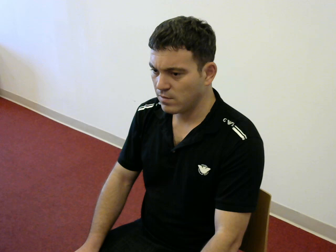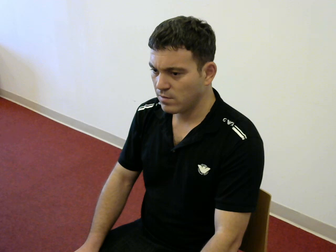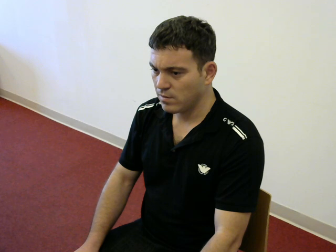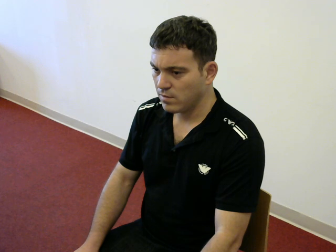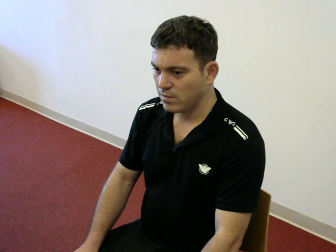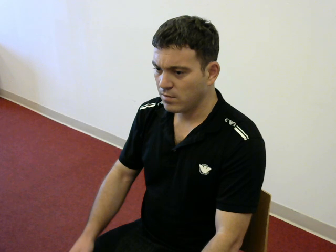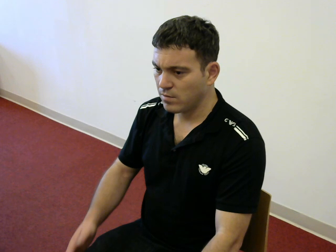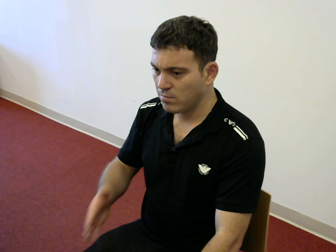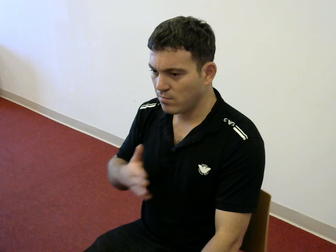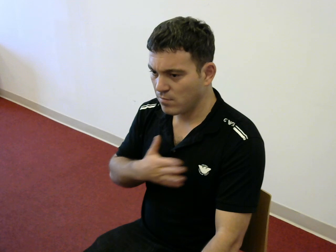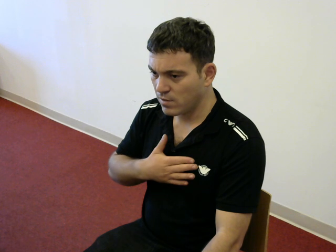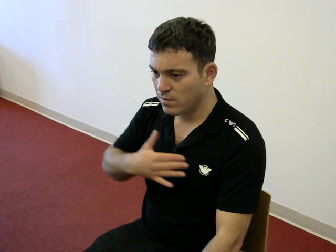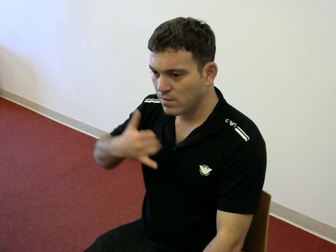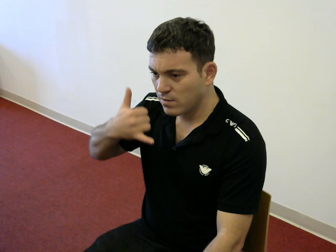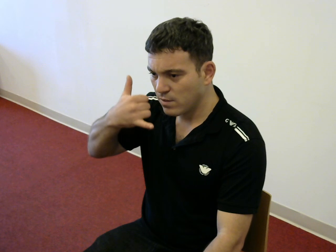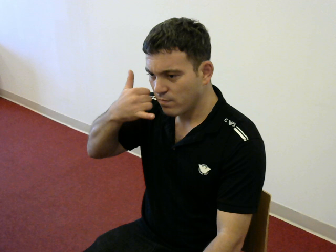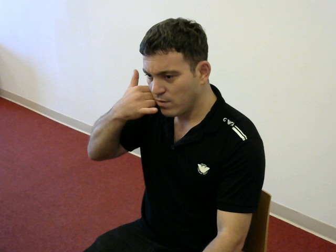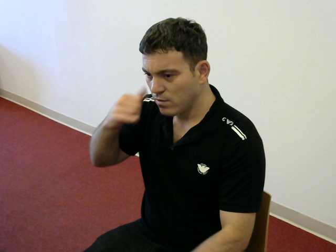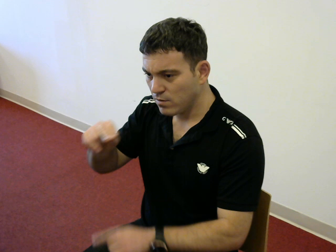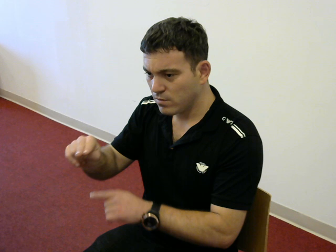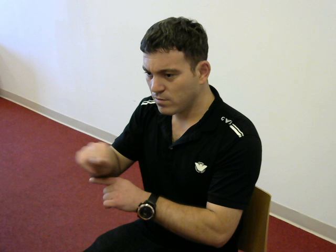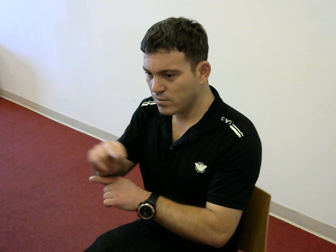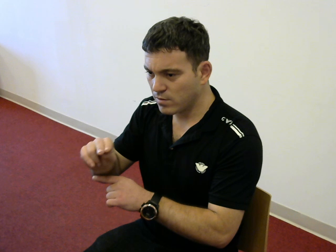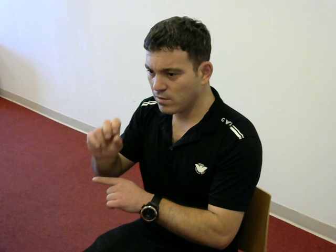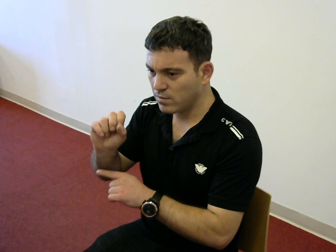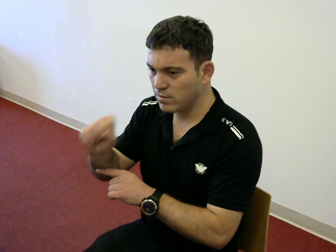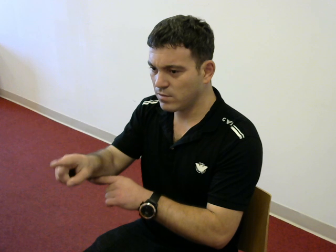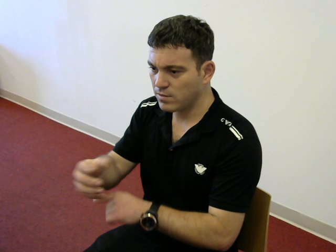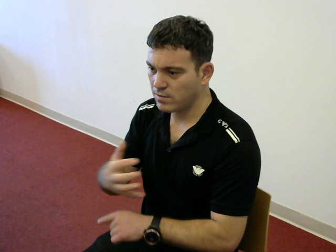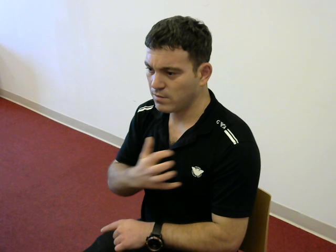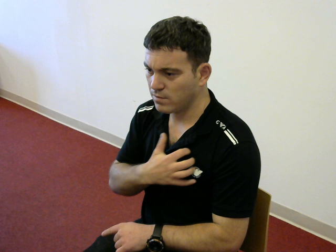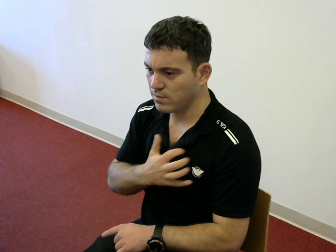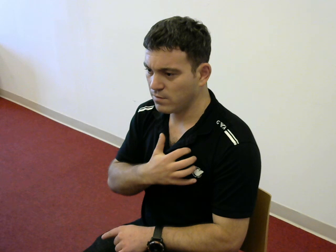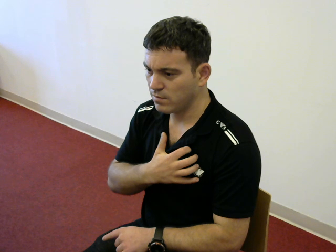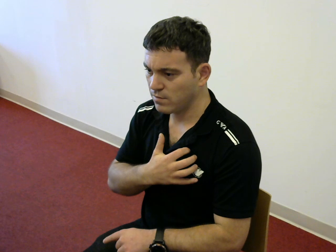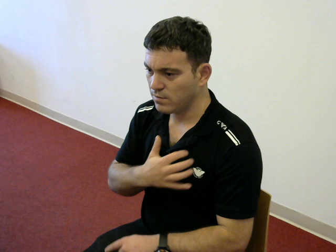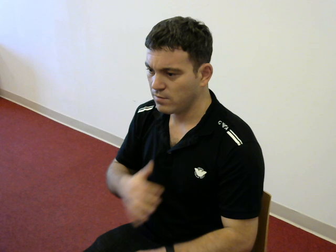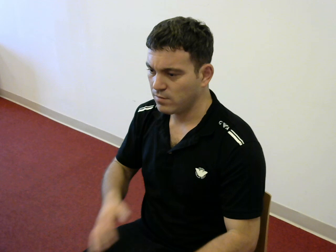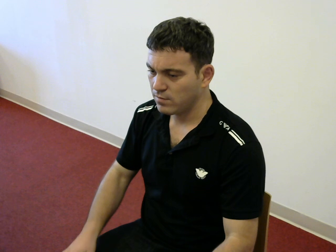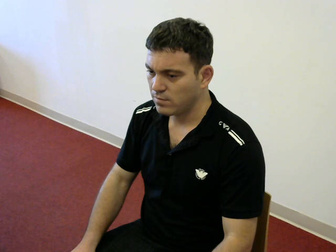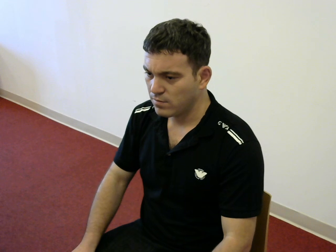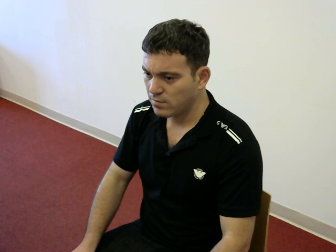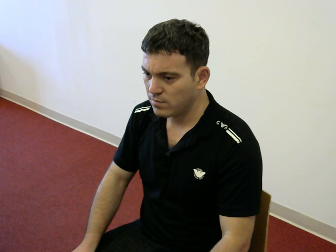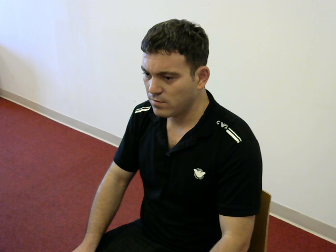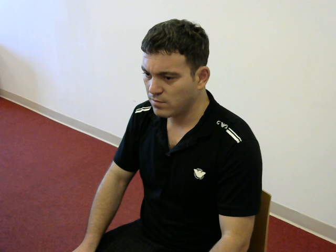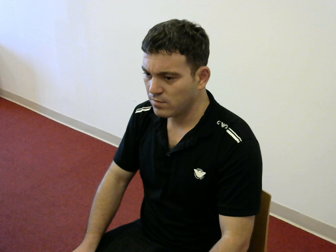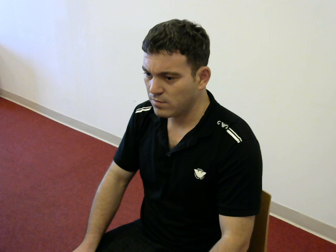Mən telefonu təmir etdirmək istəyirəm